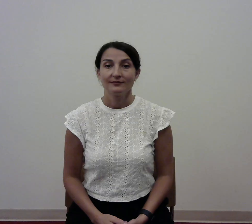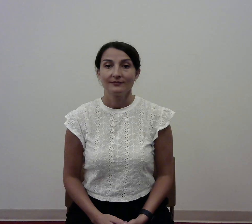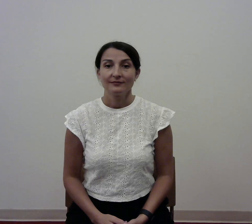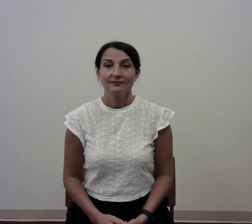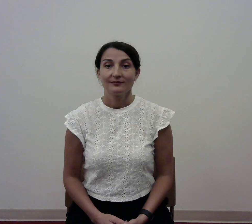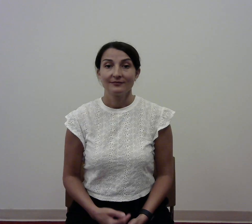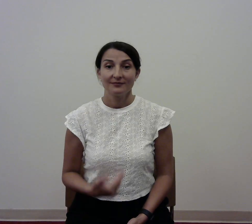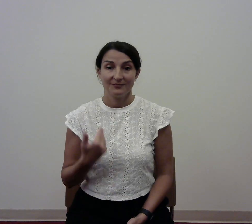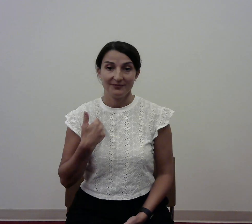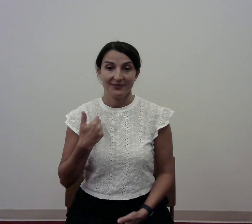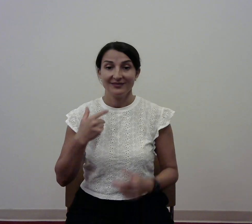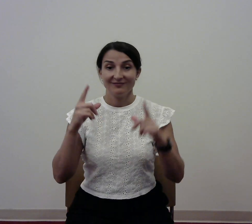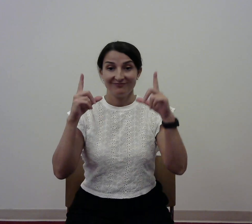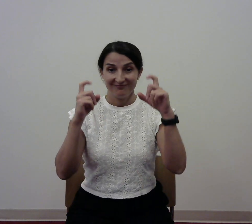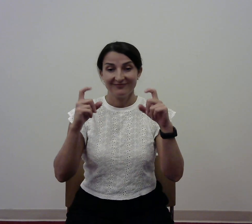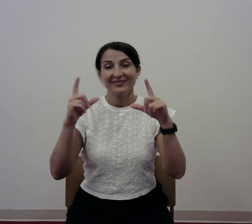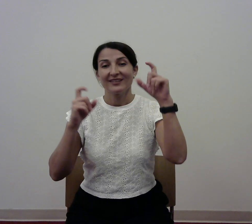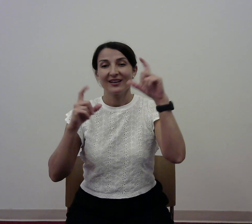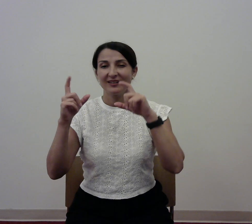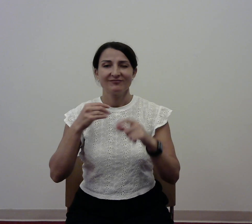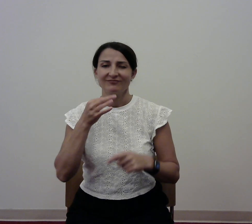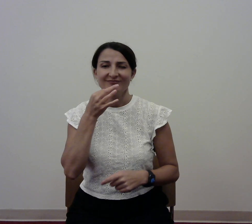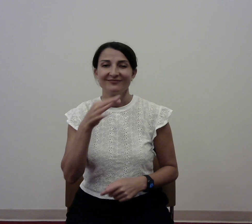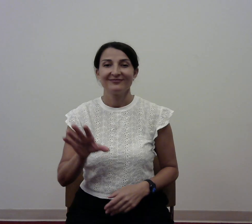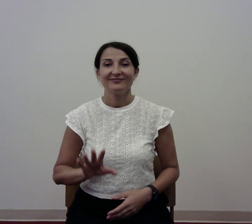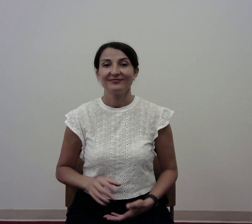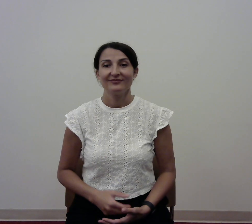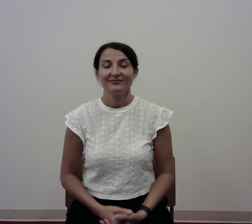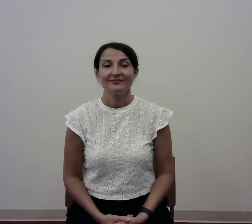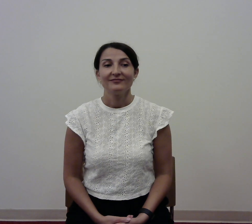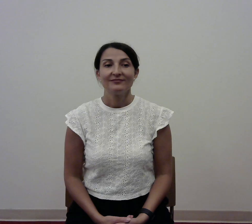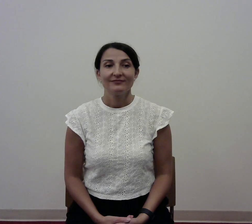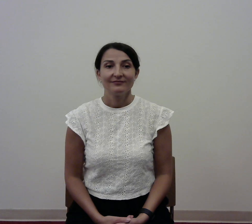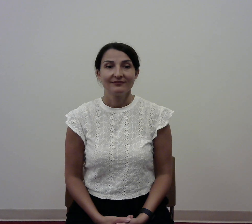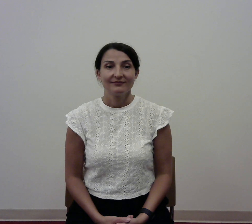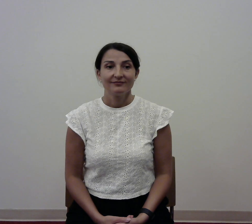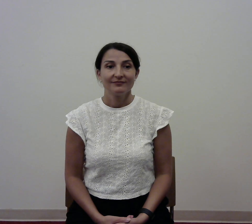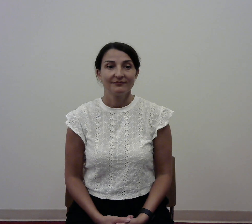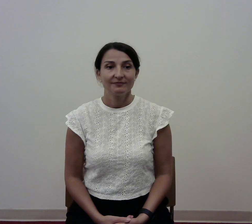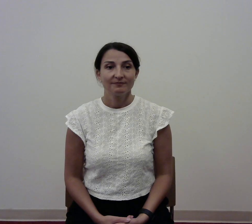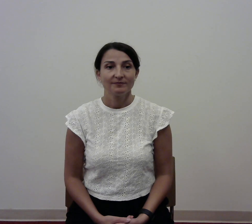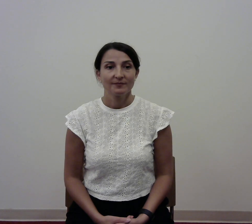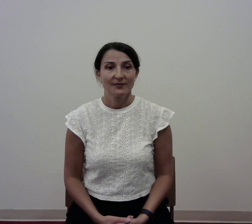Mənim şəkil çəkdirməkdən xoşum gəlir